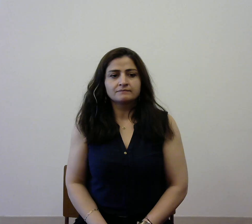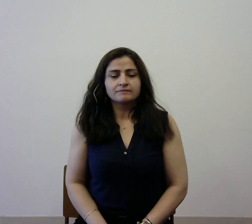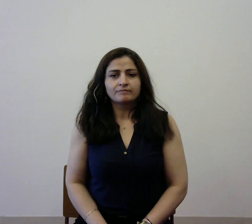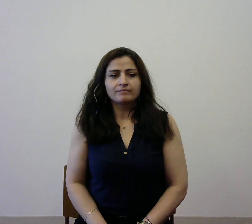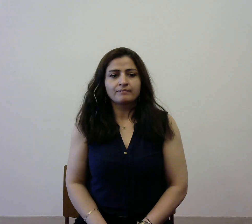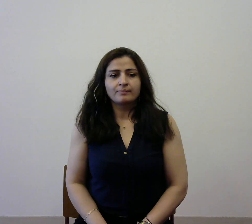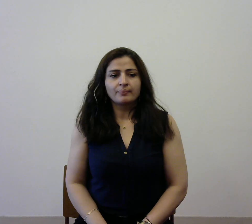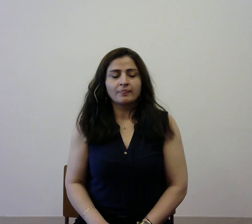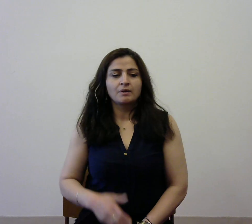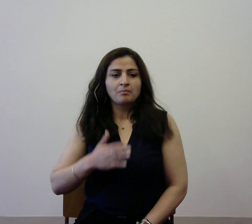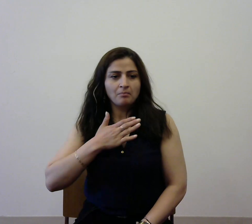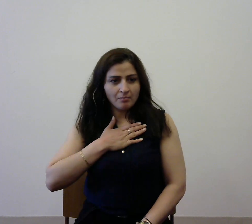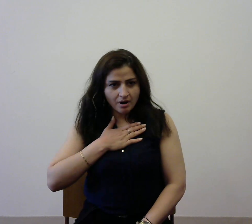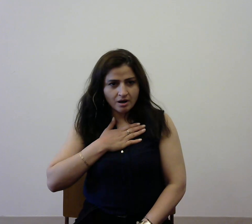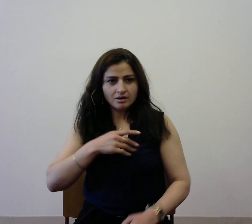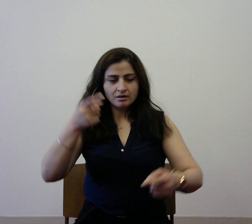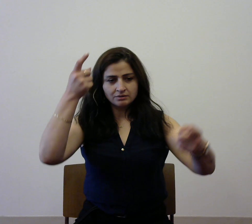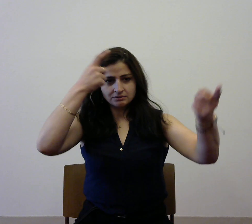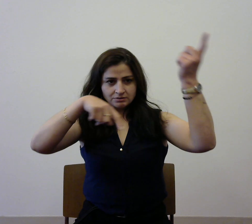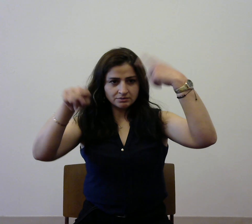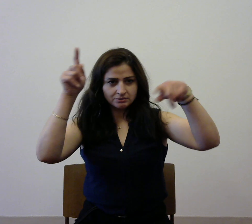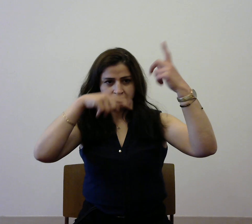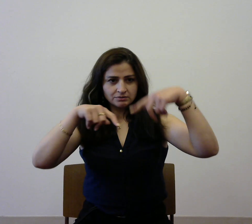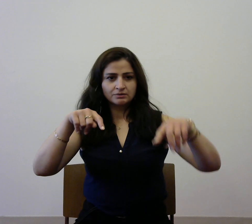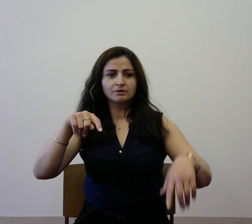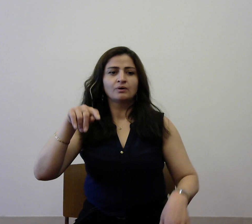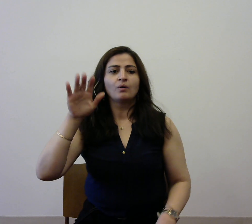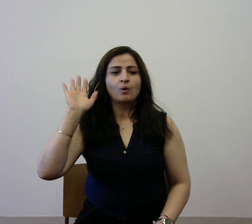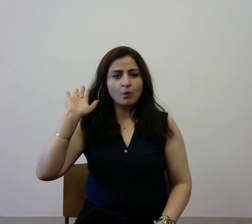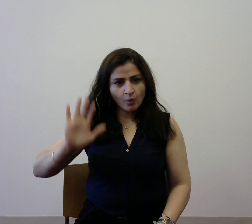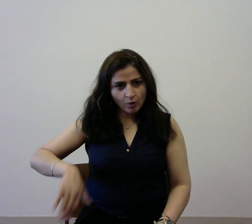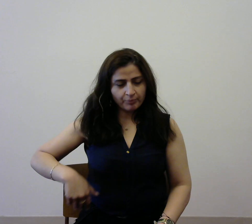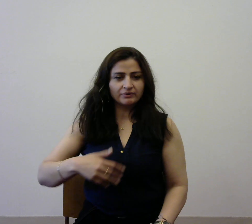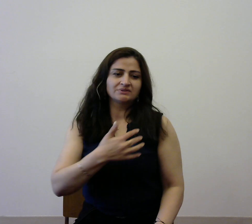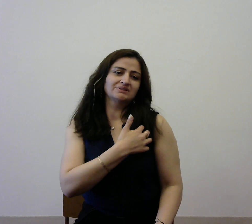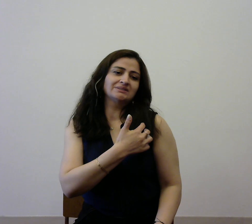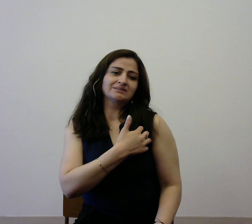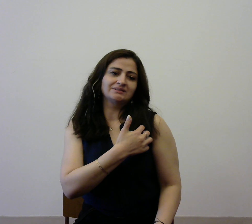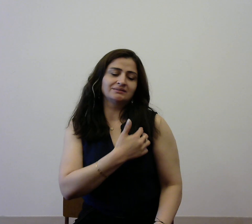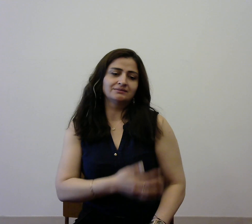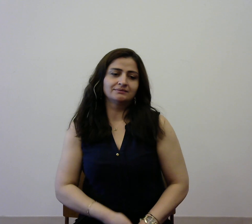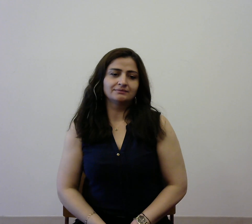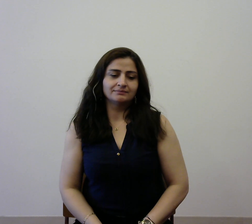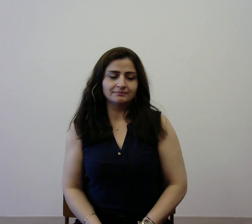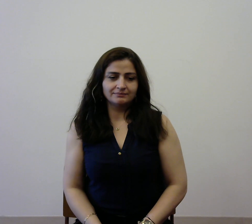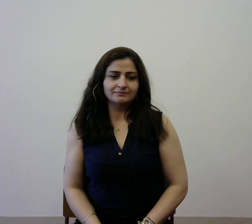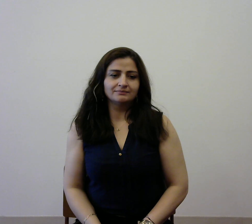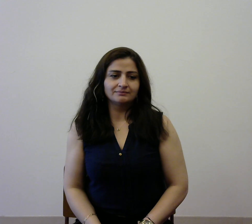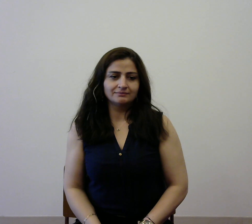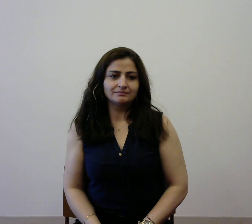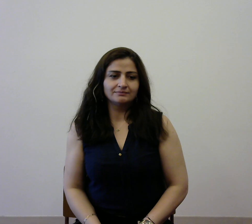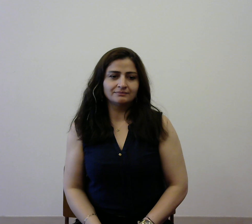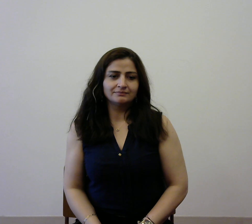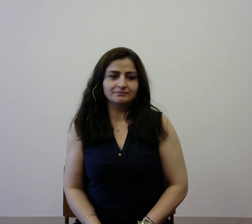Mən dizayner olmaq istəyirəm